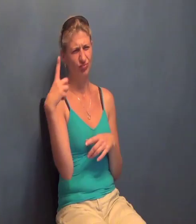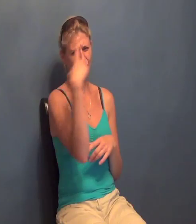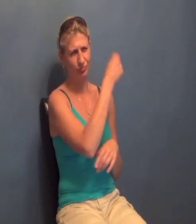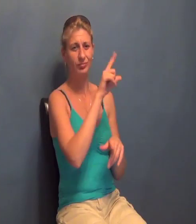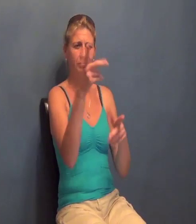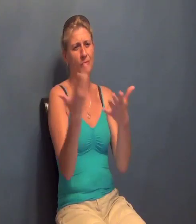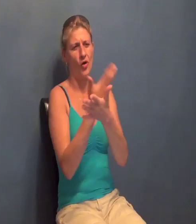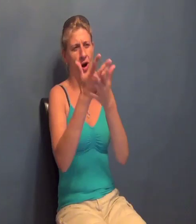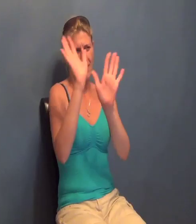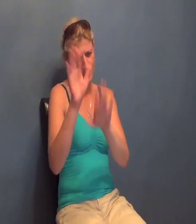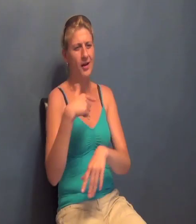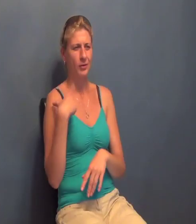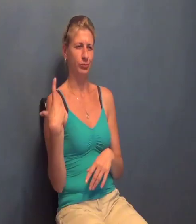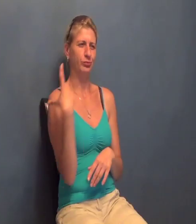"- Wy sobie rozmawiajcie, a ja pójdę."